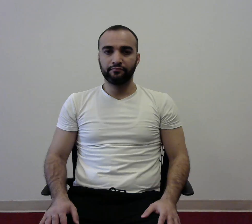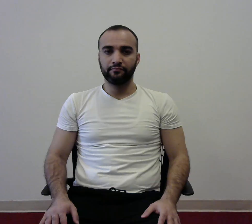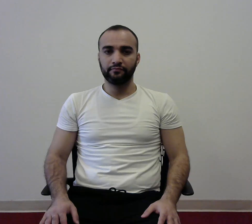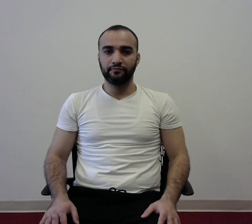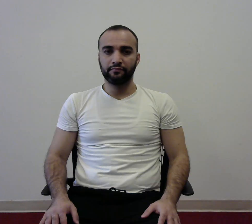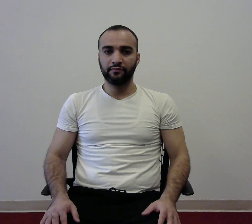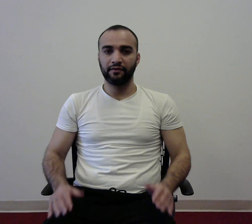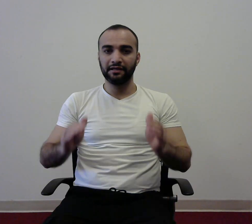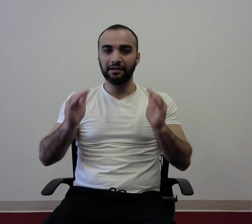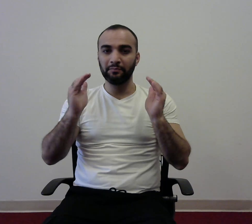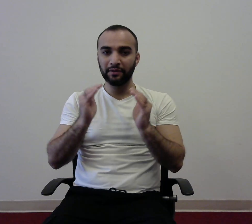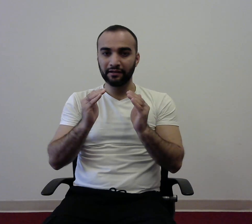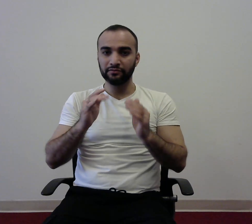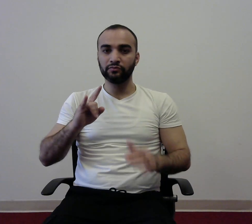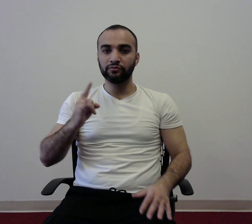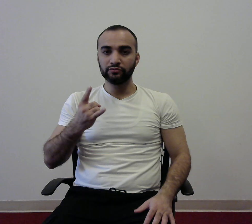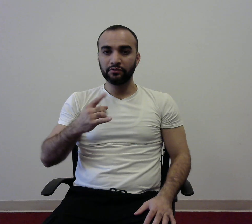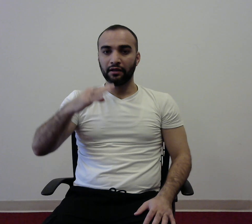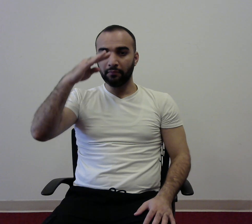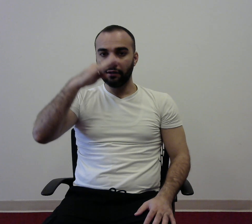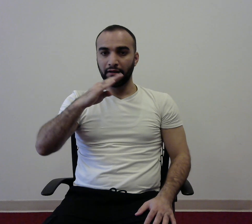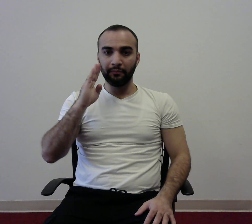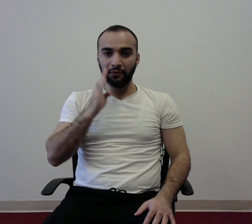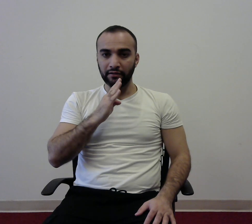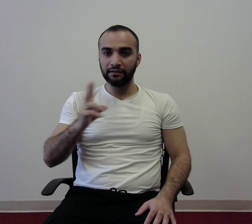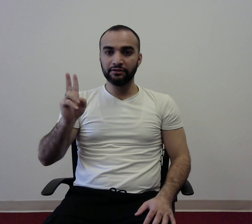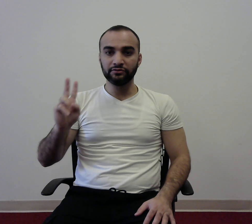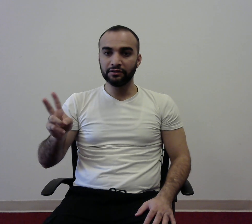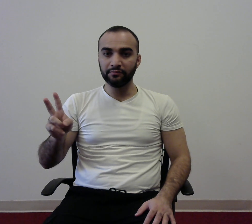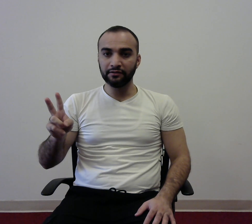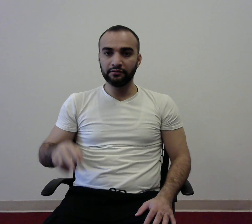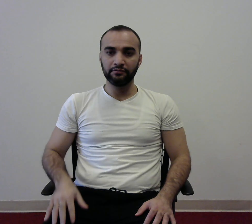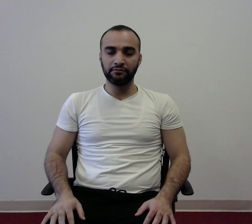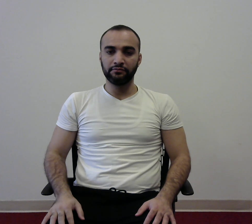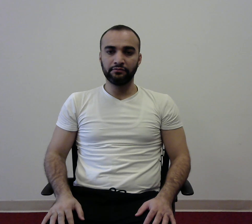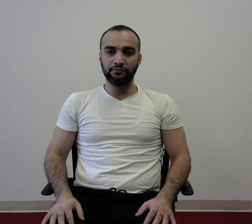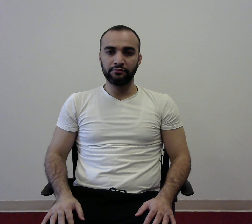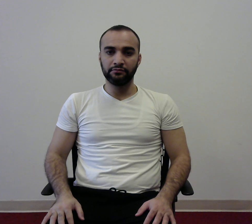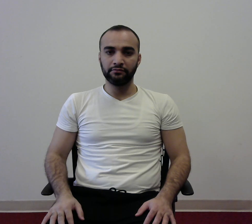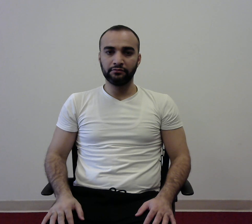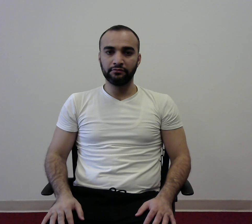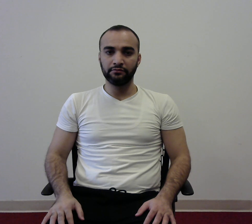Körpə uşağın valideyni kimdir?